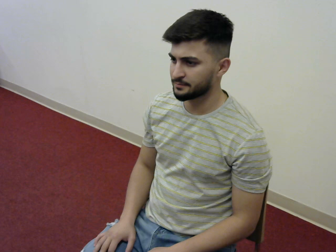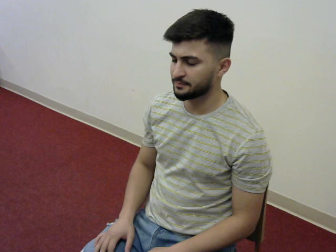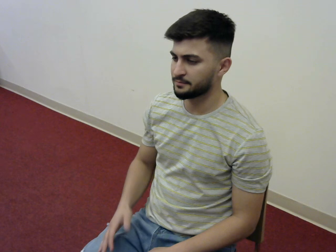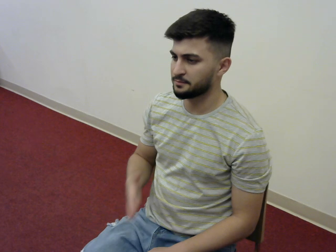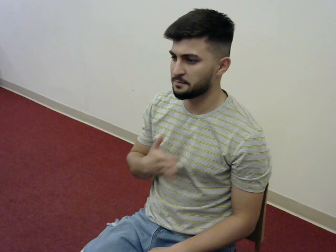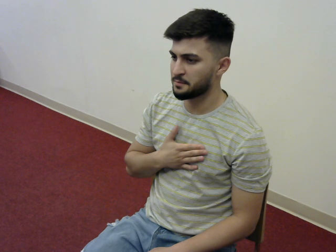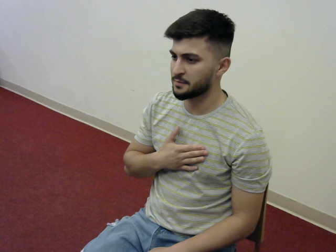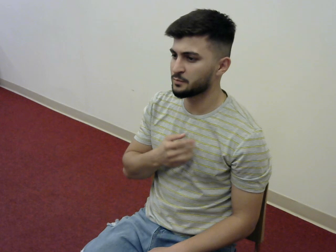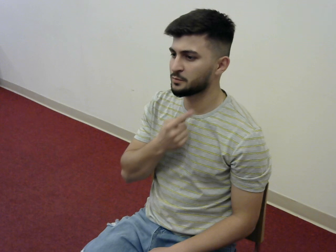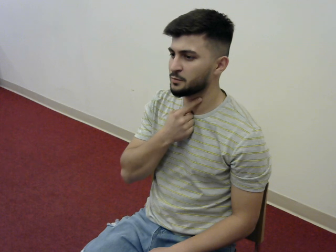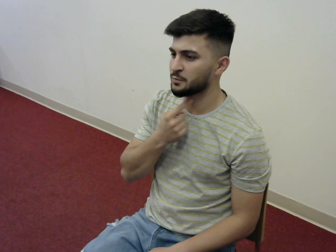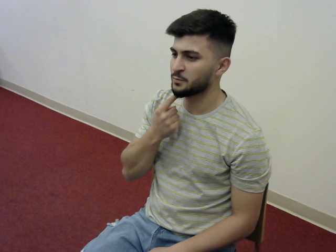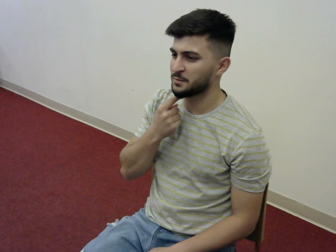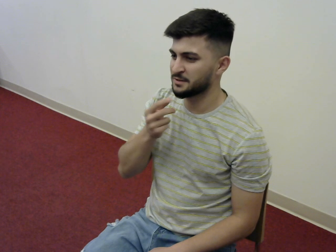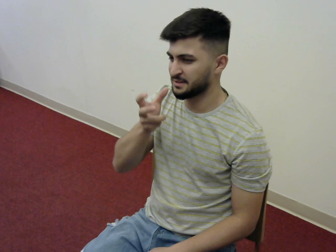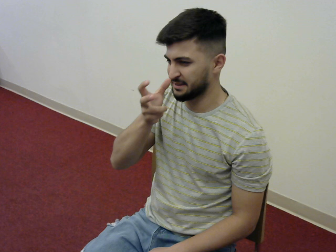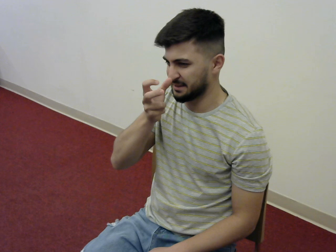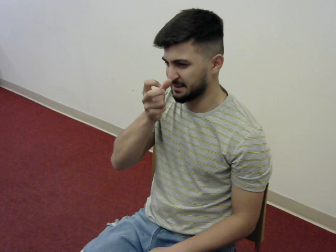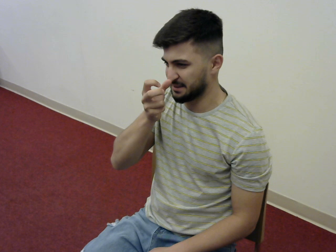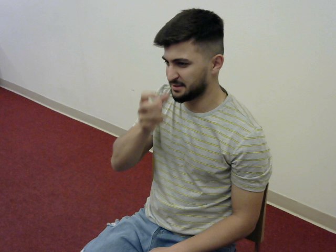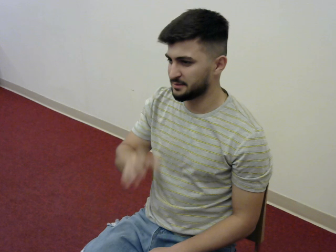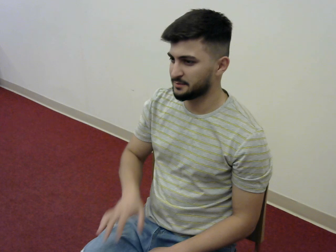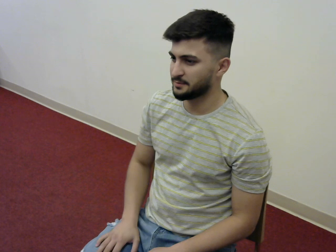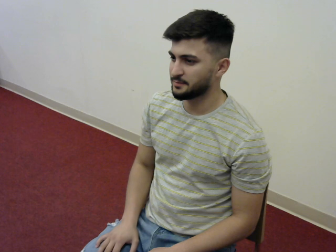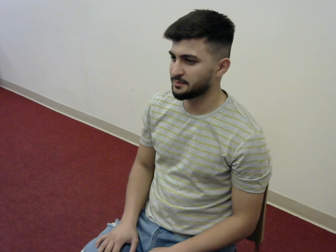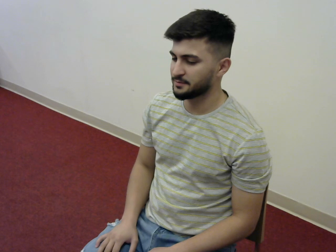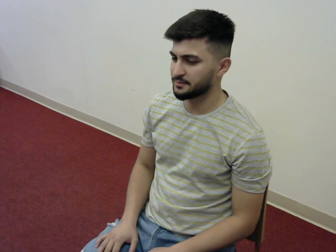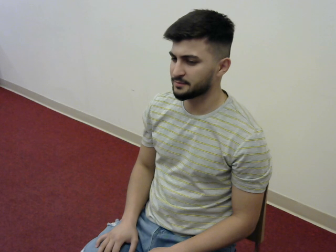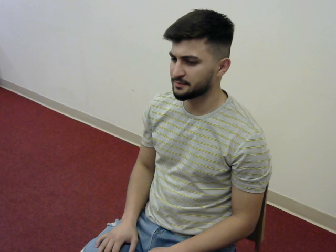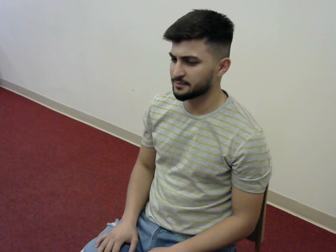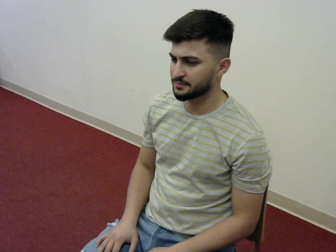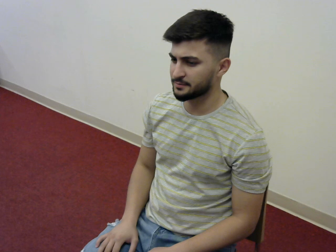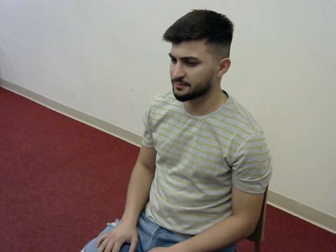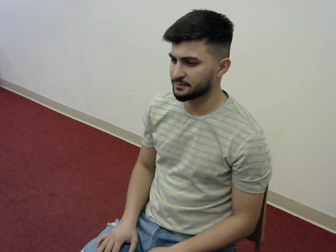Mənim boğazım ağrıyır